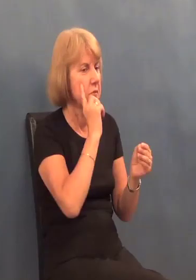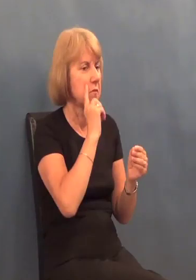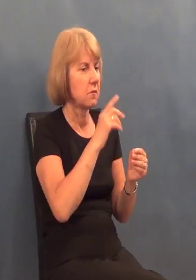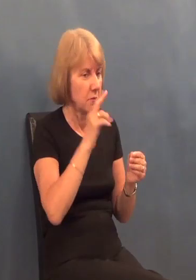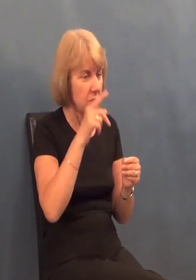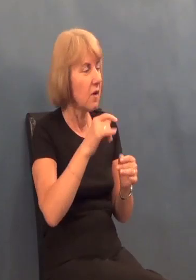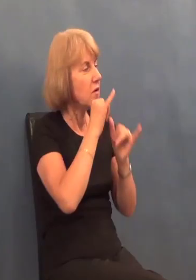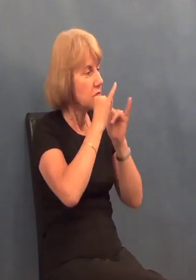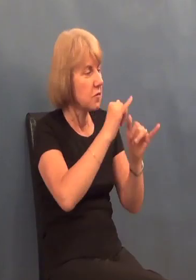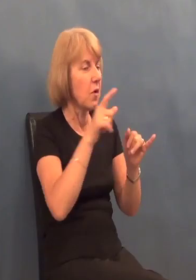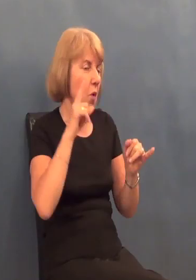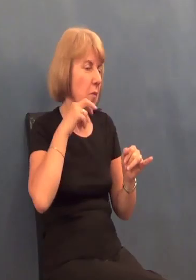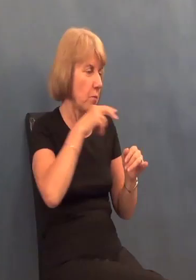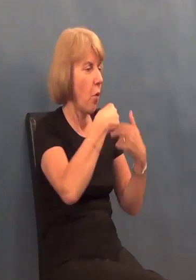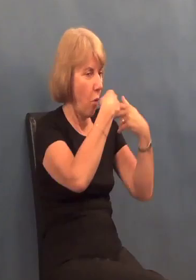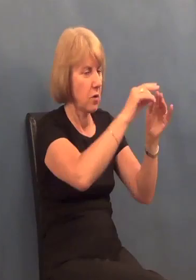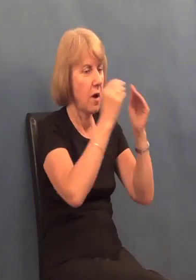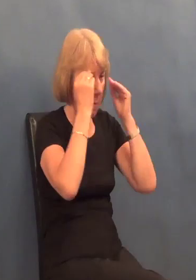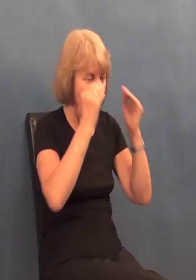Rozpoznają ten kapelusz i krzyczą do chłopca, a następnie jeden z nich idzie do niego i oddaje mu kapelusz.